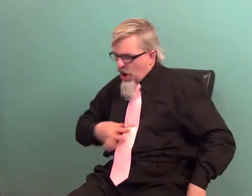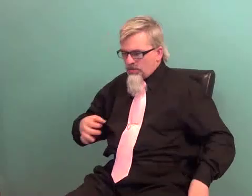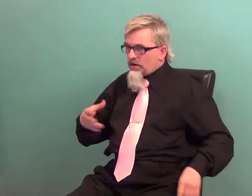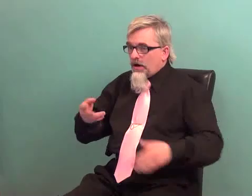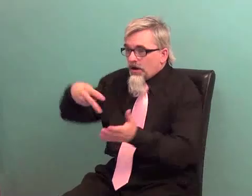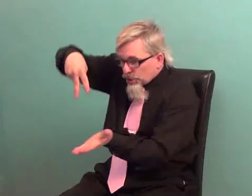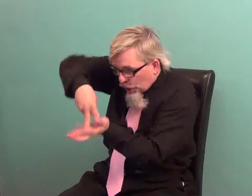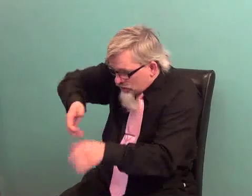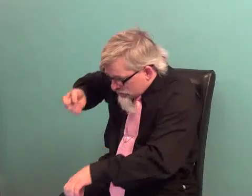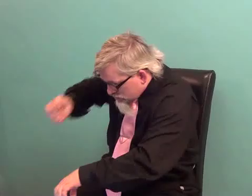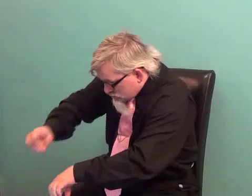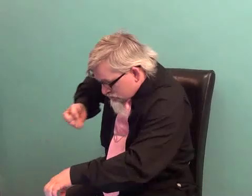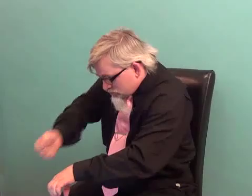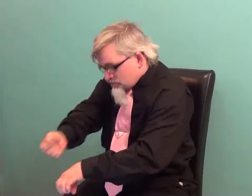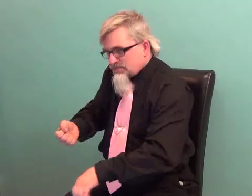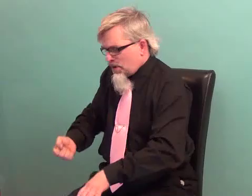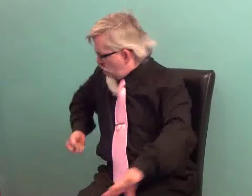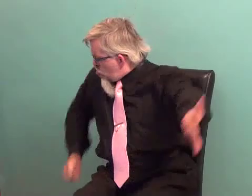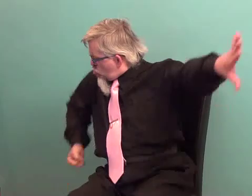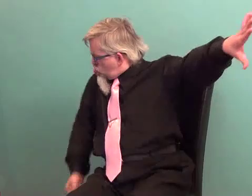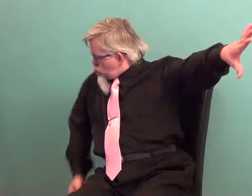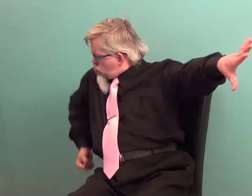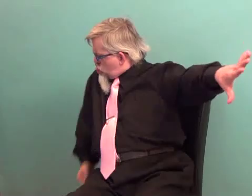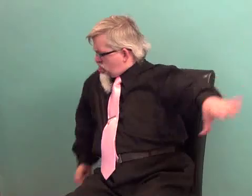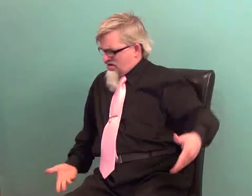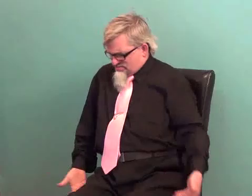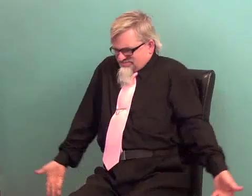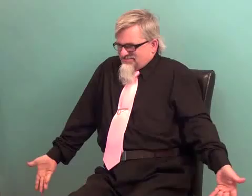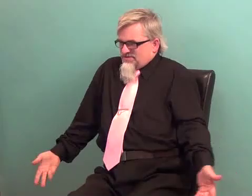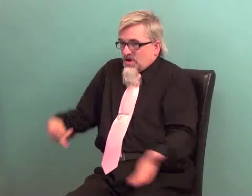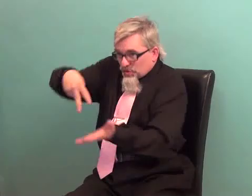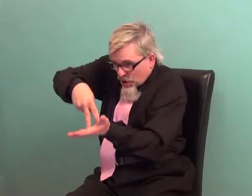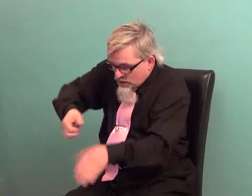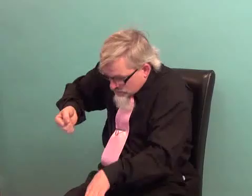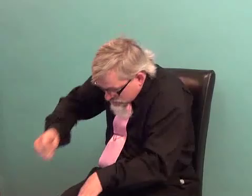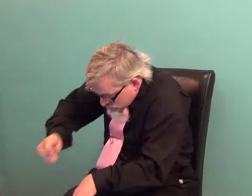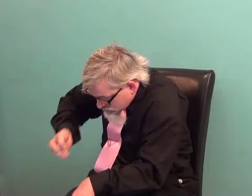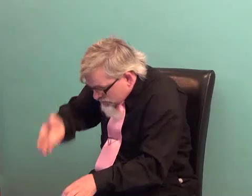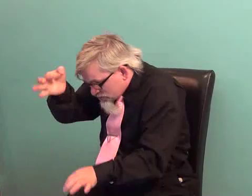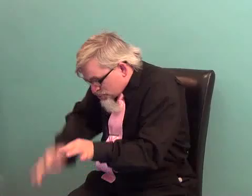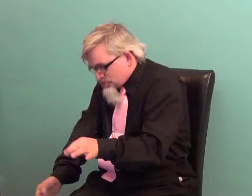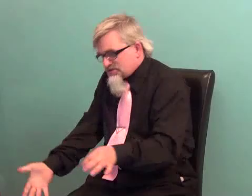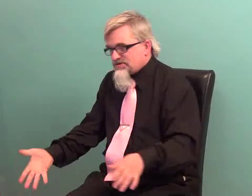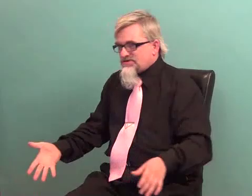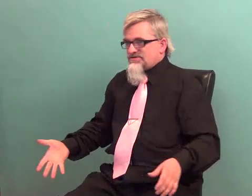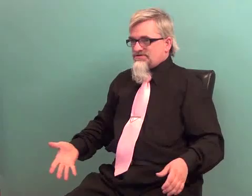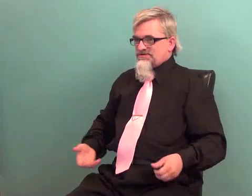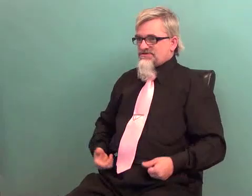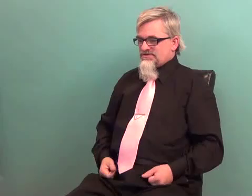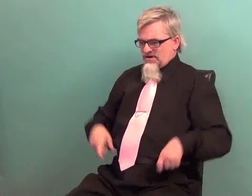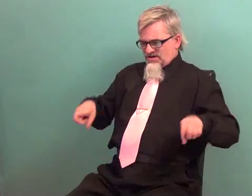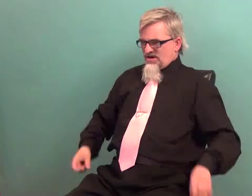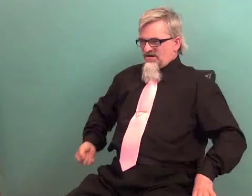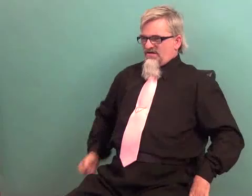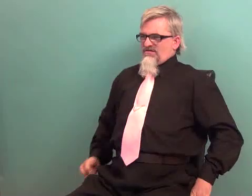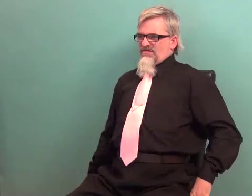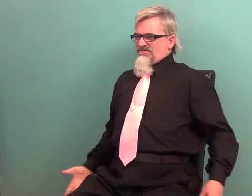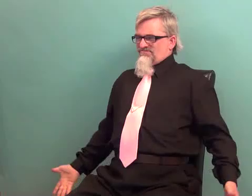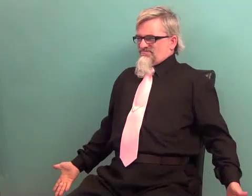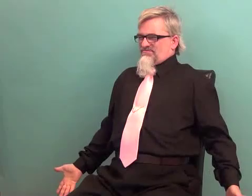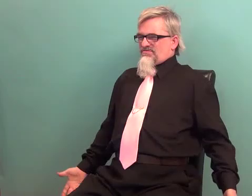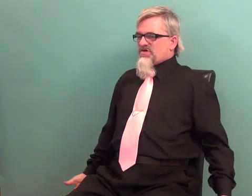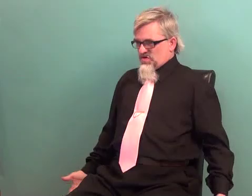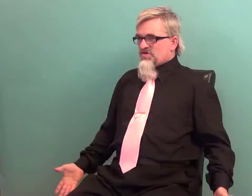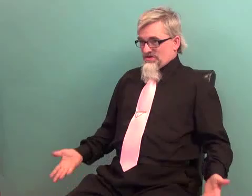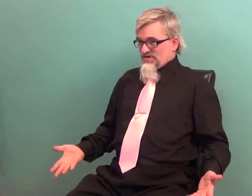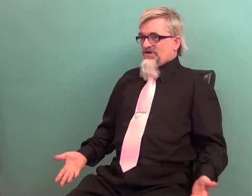Trzeba stać i piłować, a nie na siedząco piłować, tak się nie robi, na stojąco można spiłować dokładnie. A na siedząco to jak piłować?